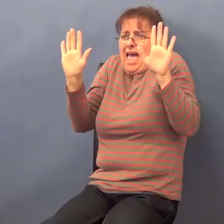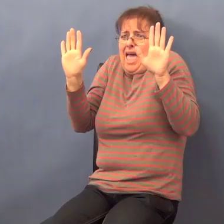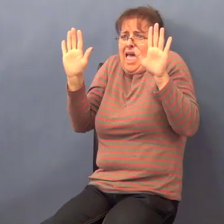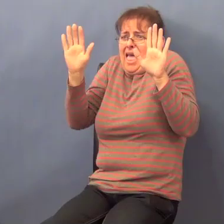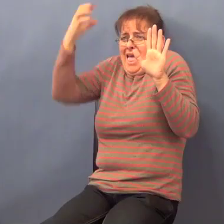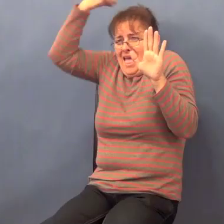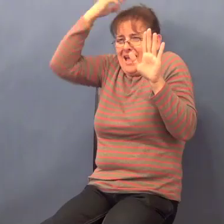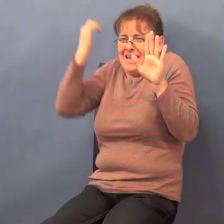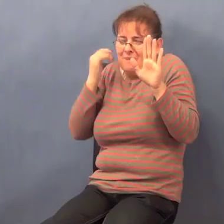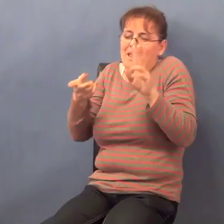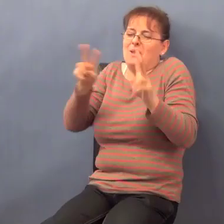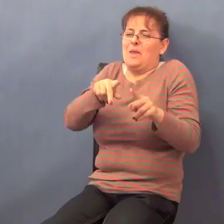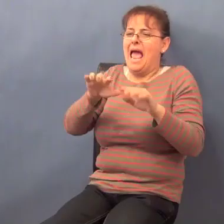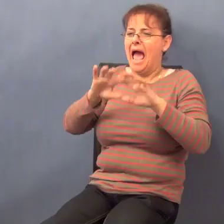Chłopak z jabłkiem na głowie jest przerażony.